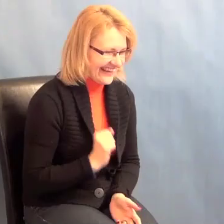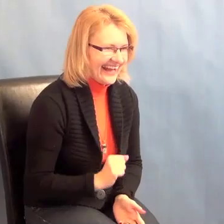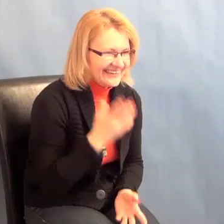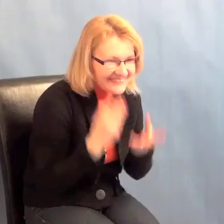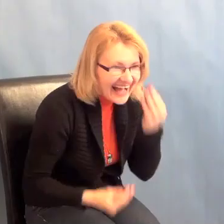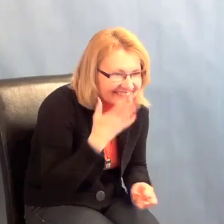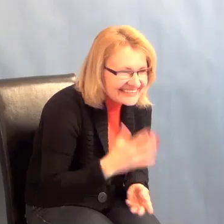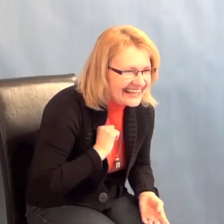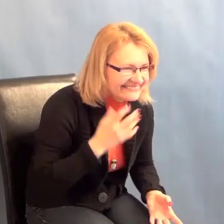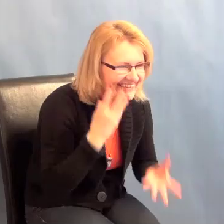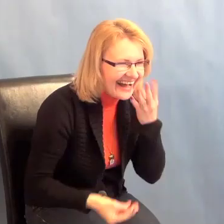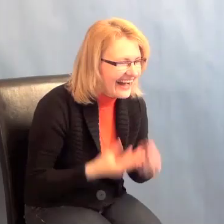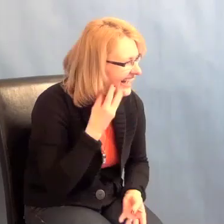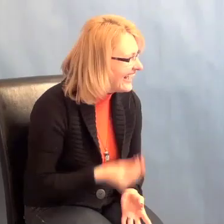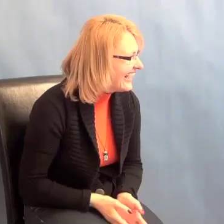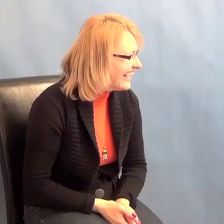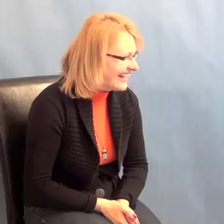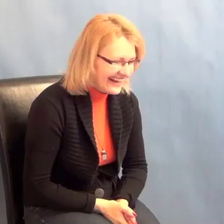Fajna zabawa, wygląda bardzo fajnie.